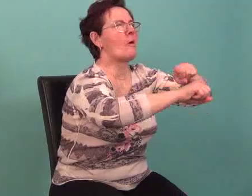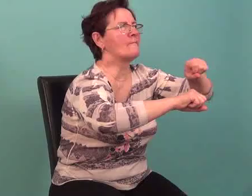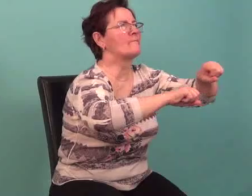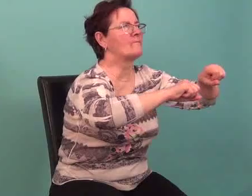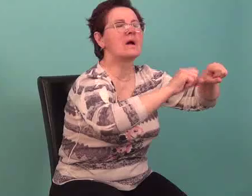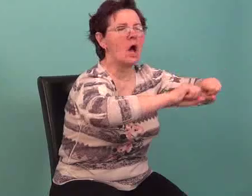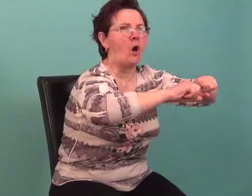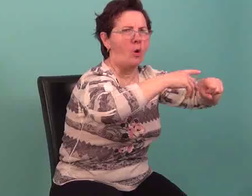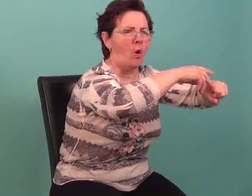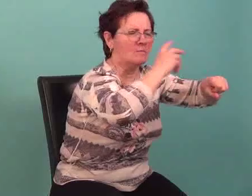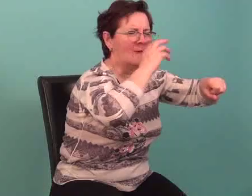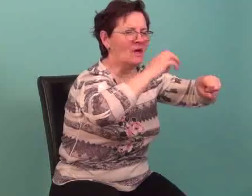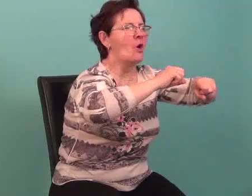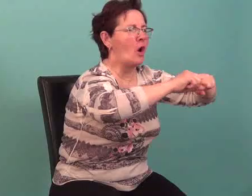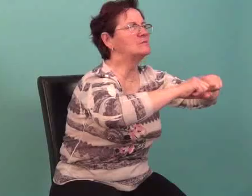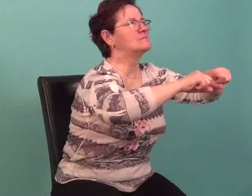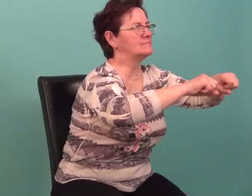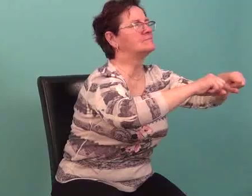Tak, dobrze widziałam, on był już na rowerze i jechał dalej.